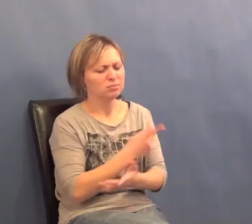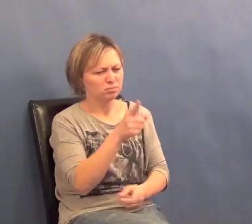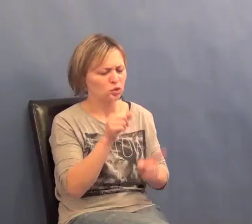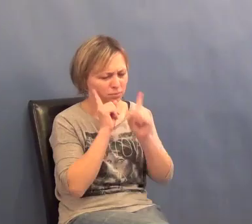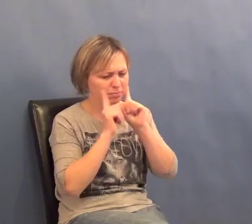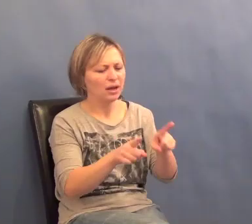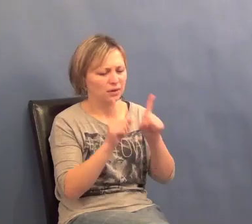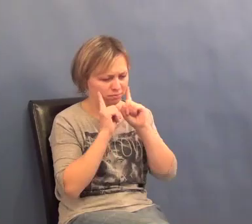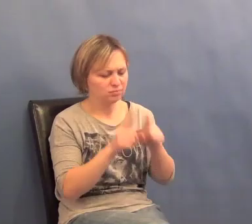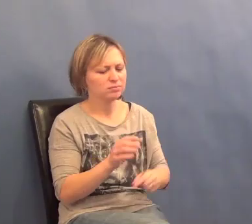To prawda, prawda.